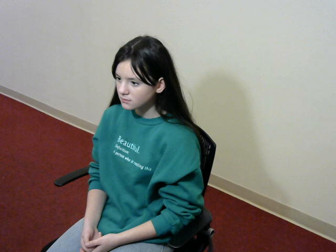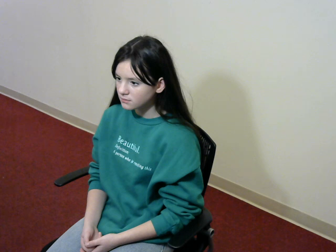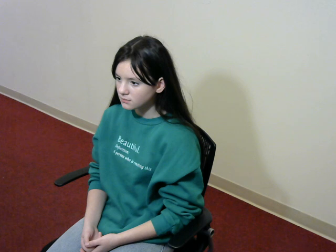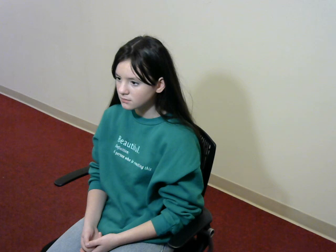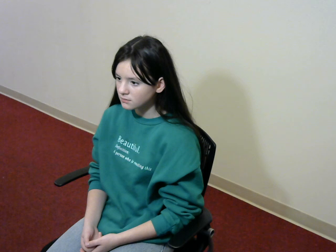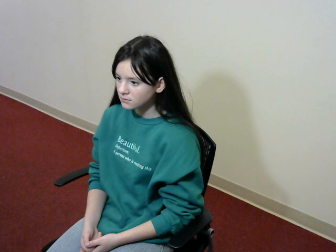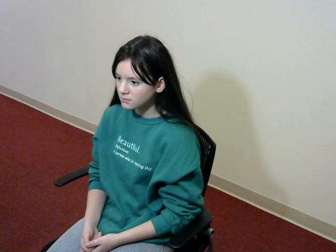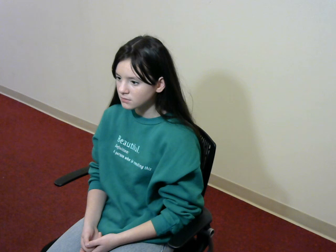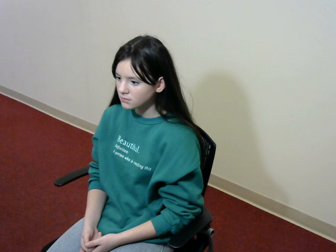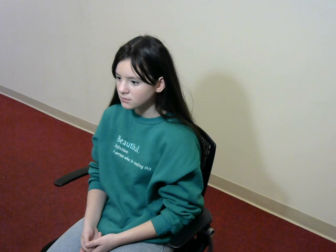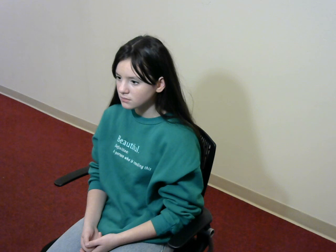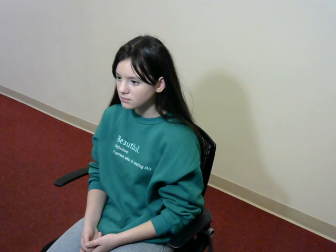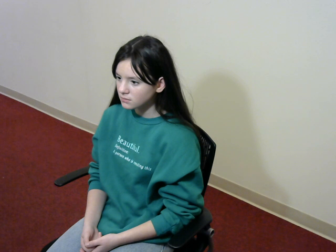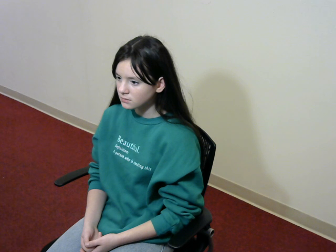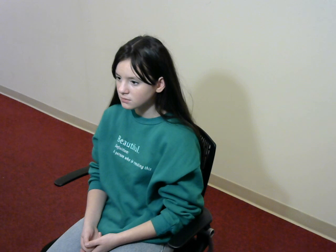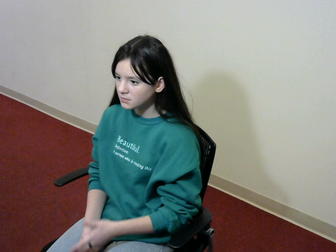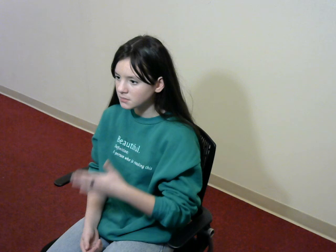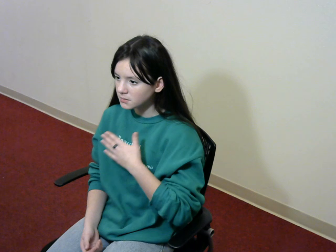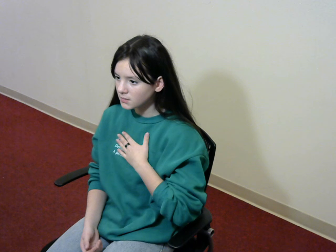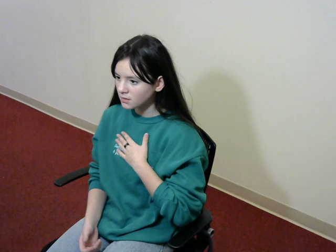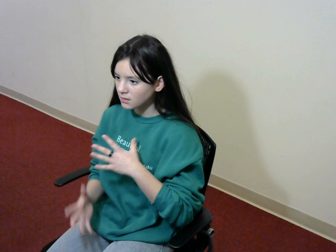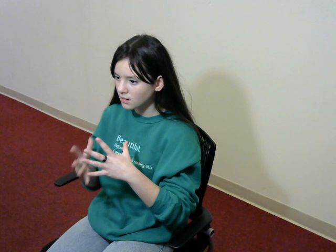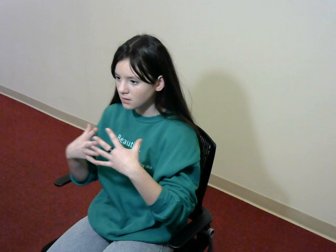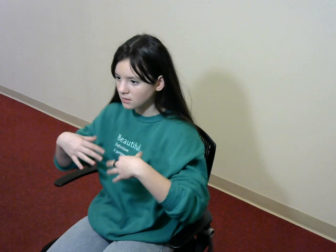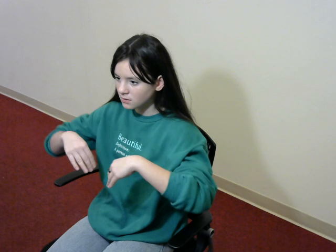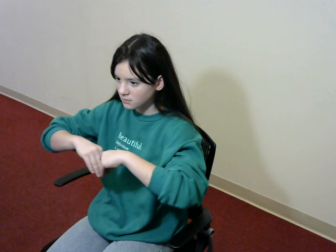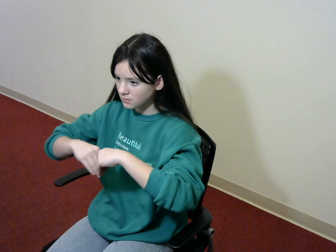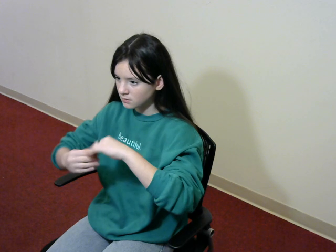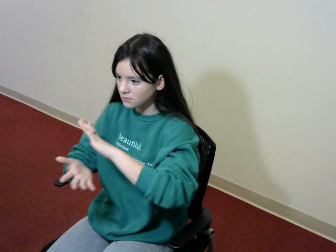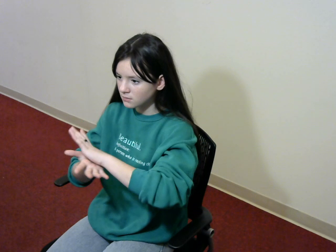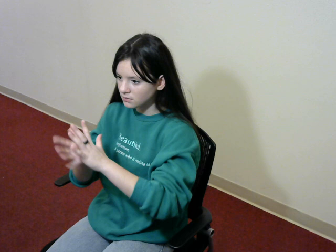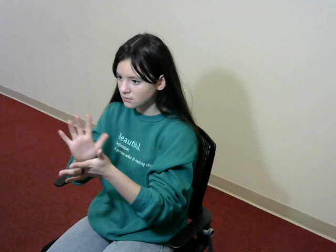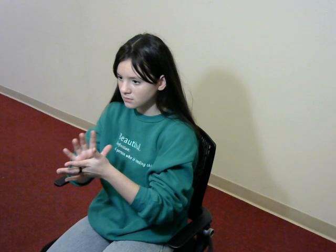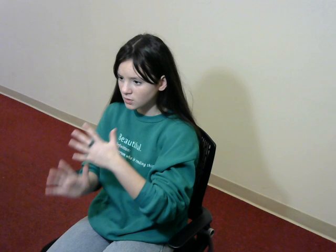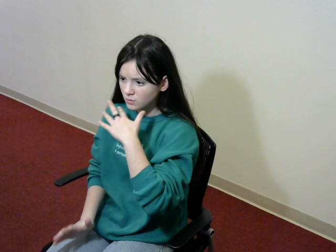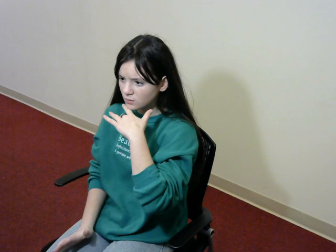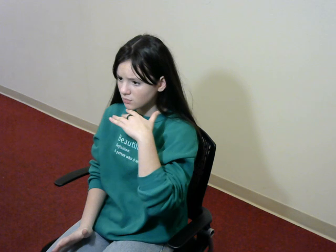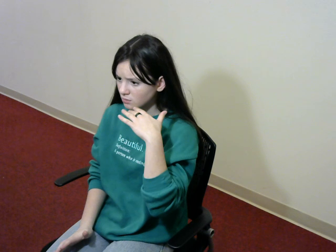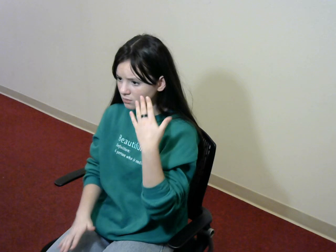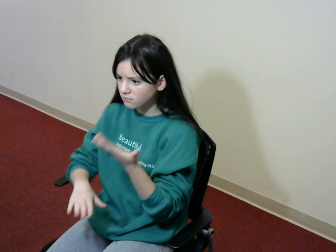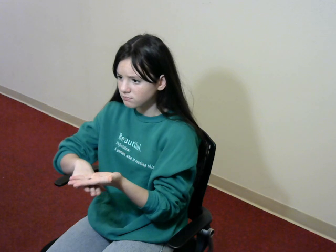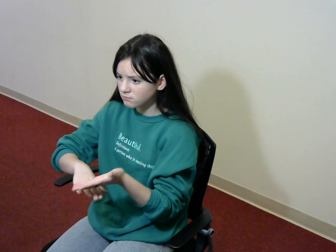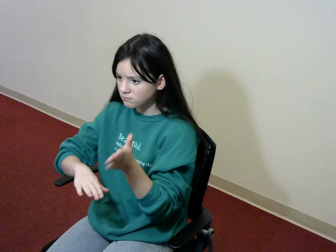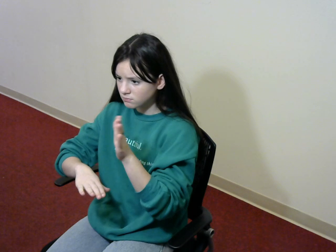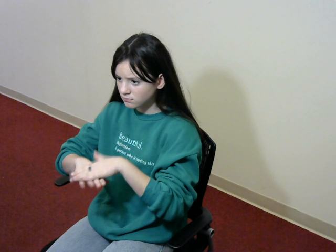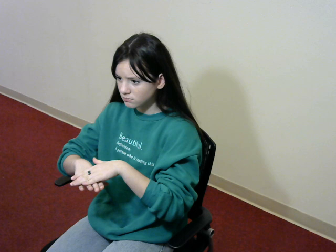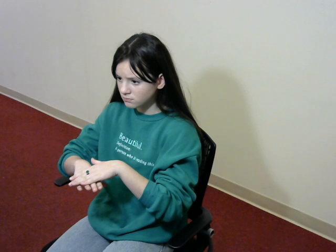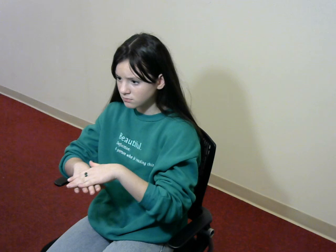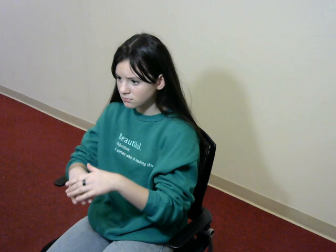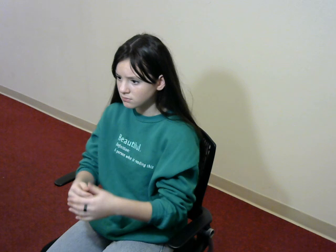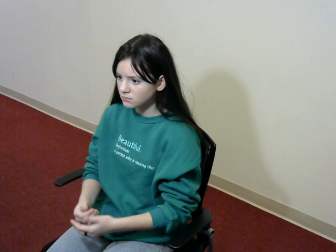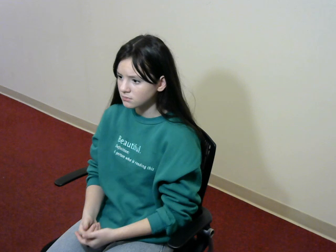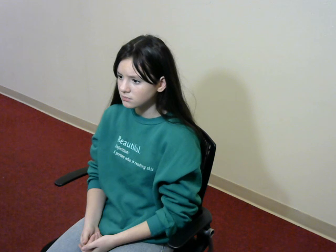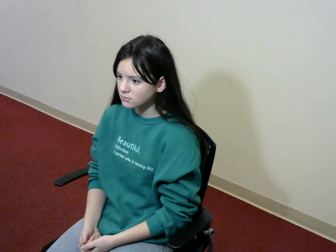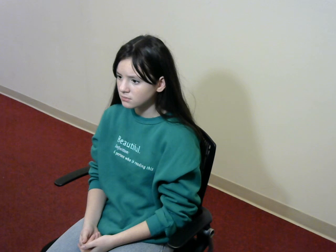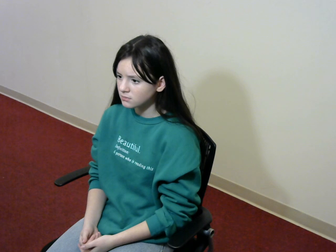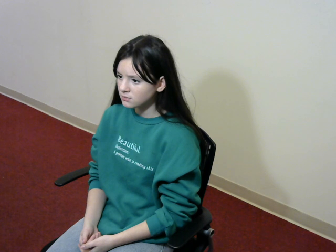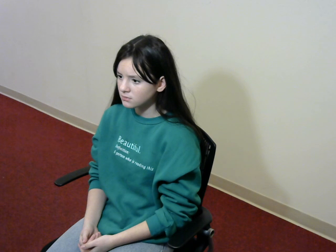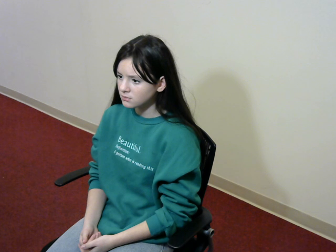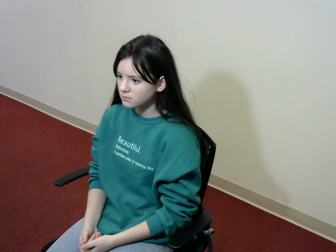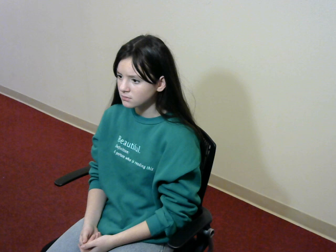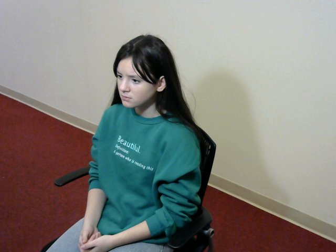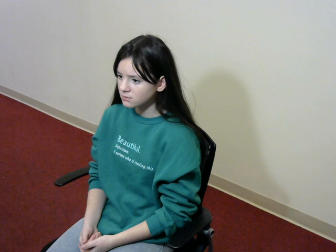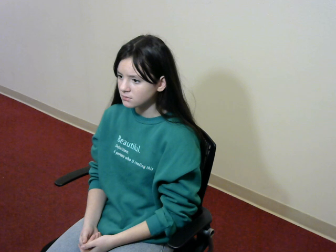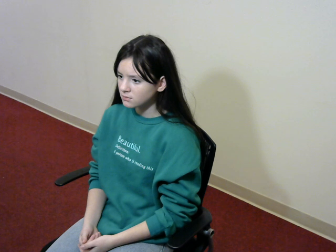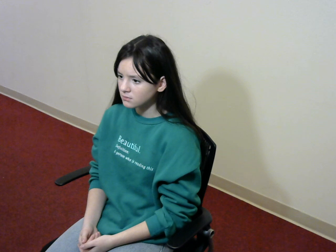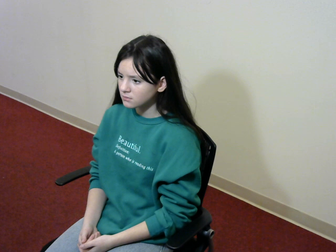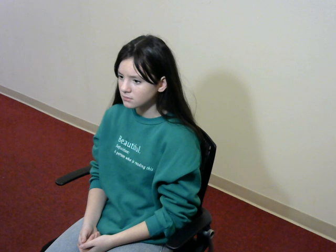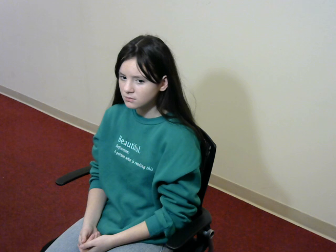Mənim ailəmin vəziyyəti çox ağırdır